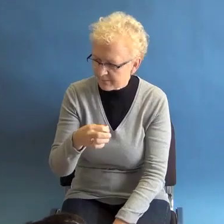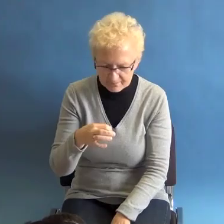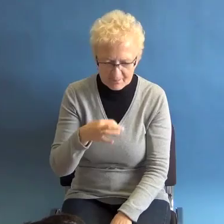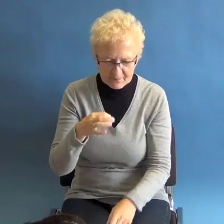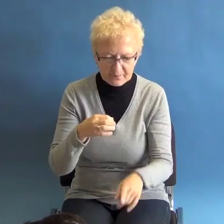Opowiem.